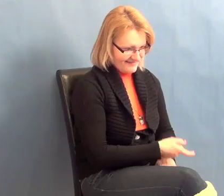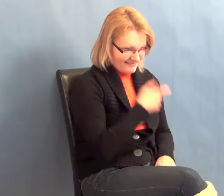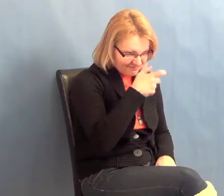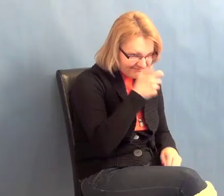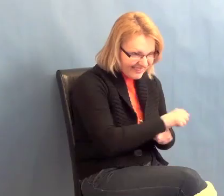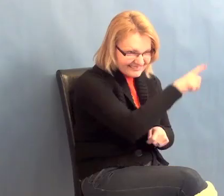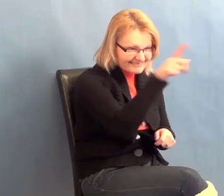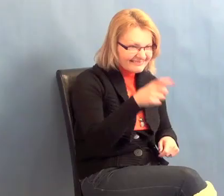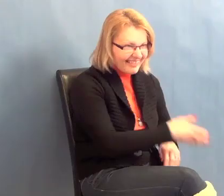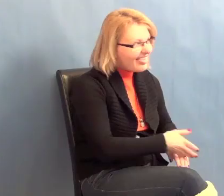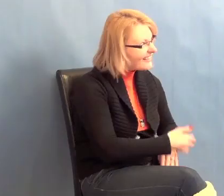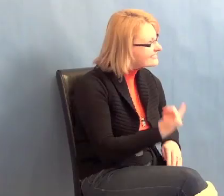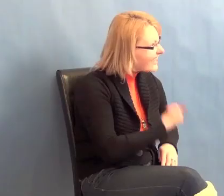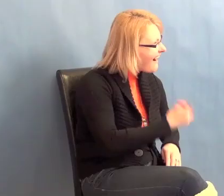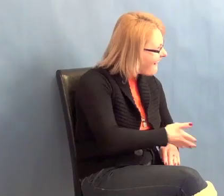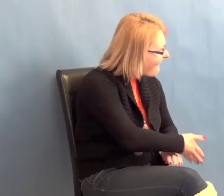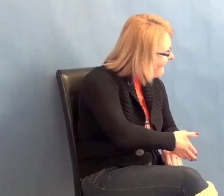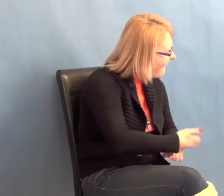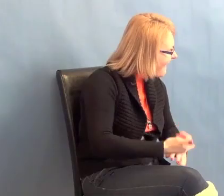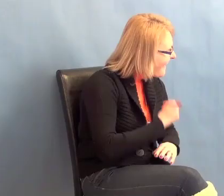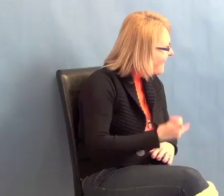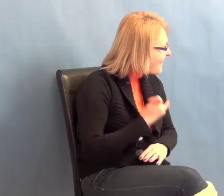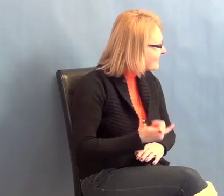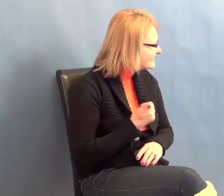Oni zawsze po kryjomu piłują ławki?